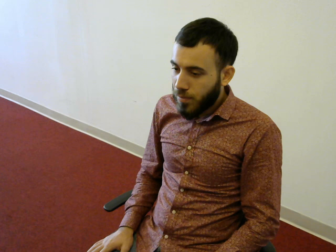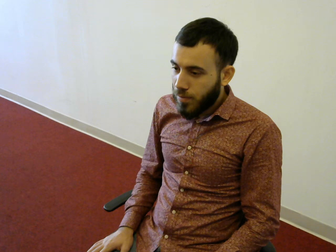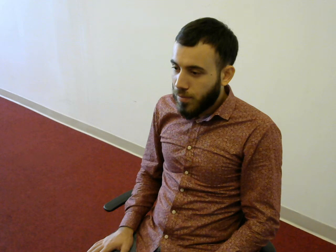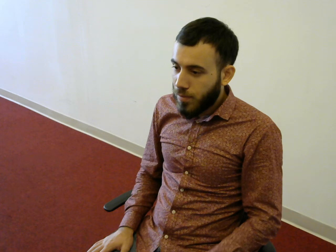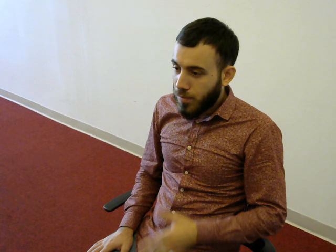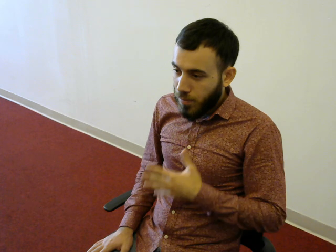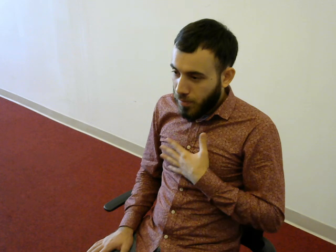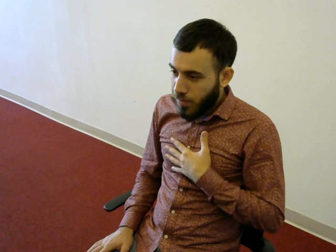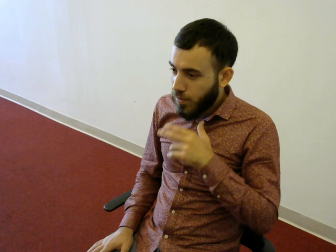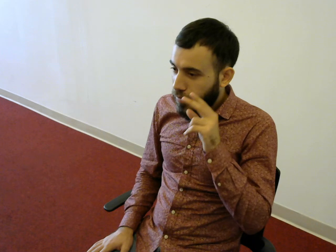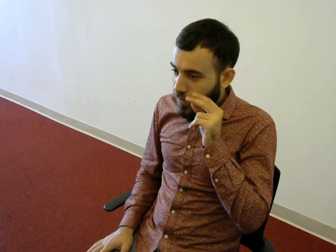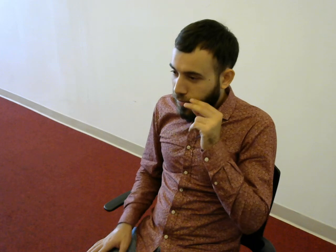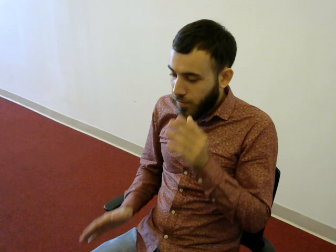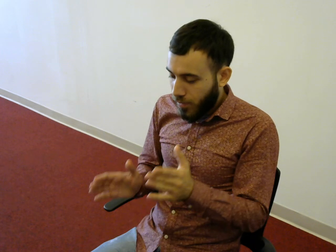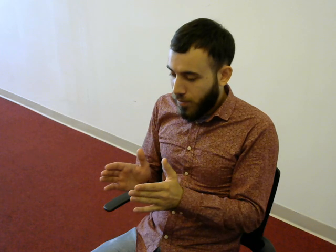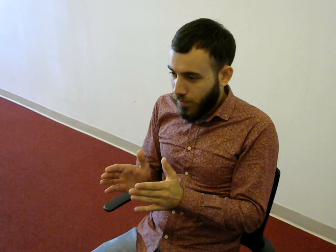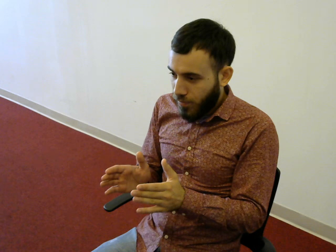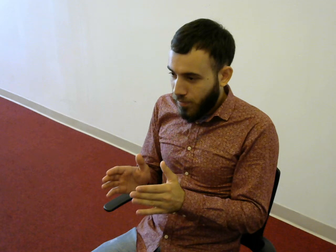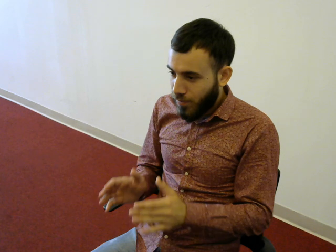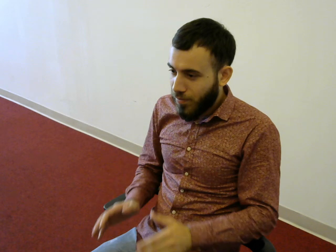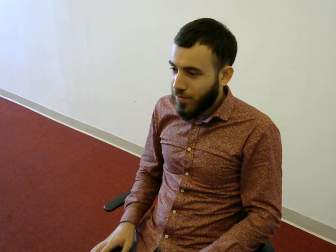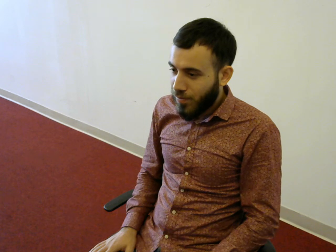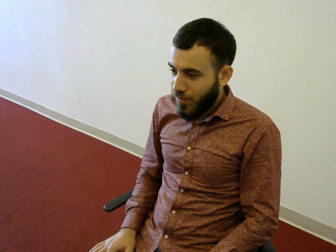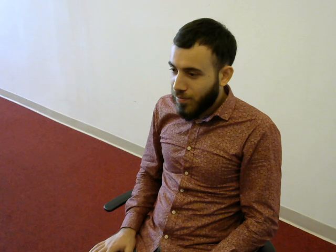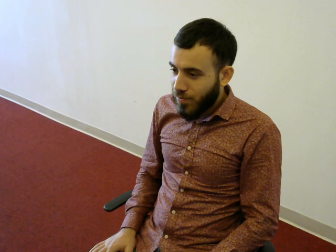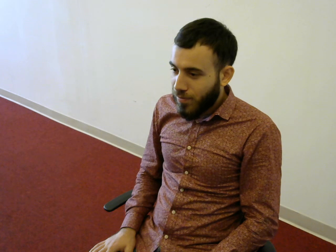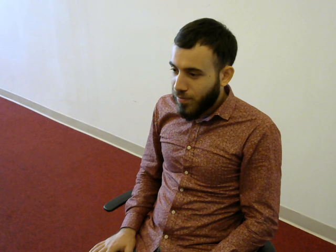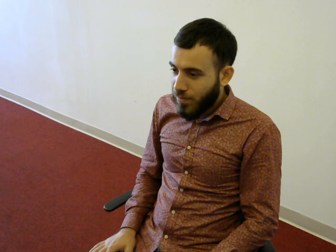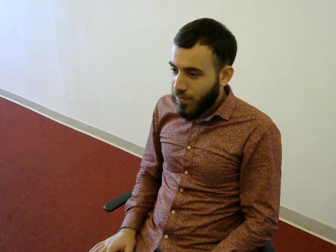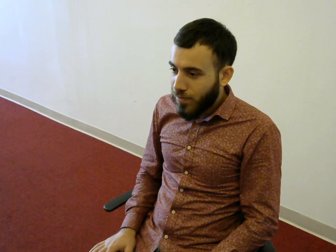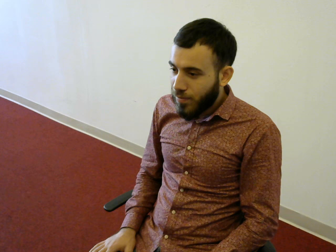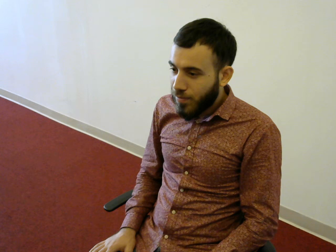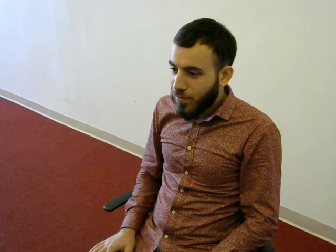Mənim pişiyim balacadır